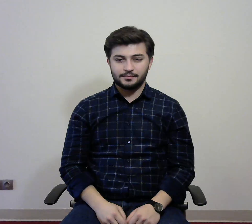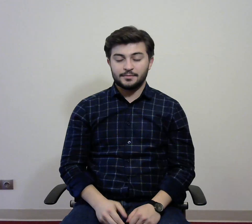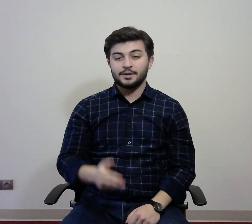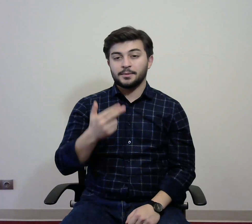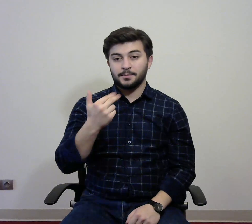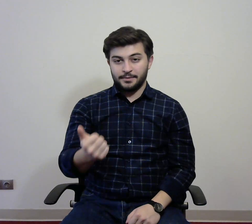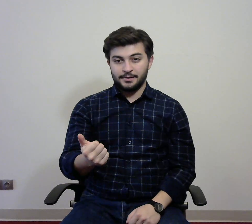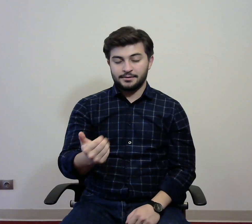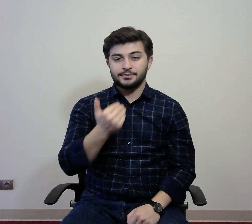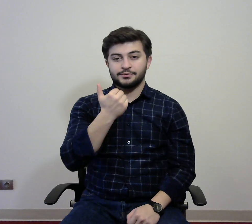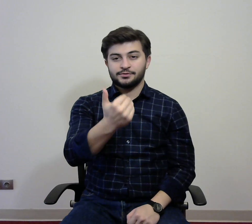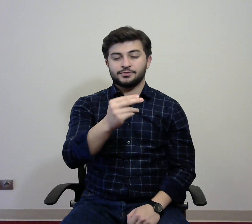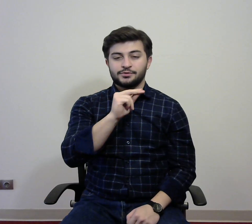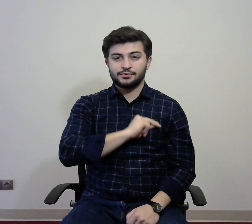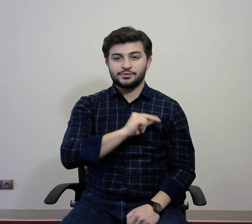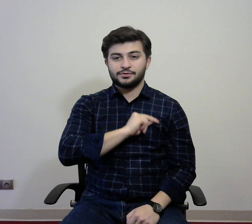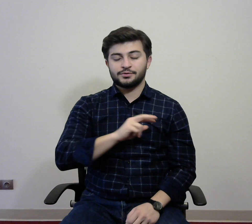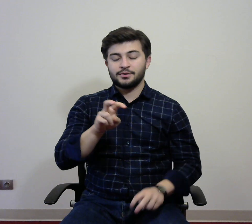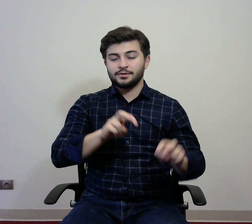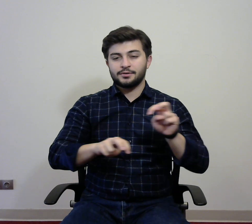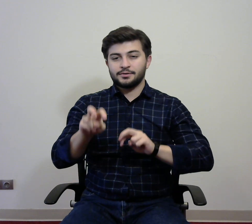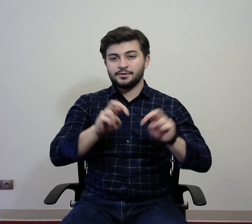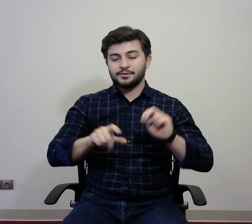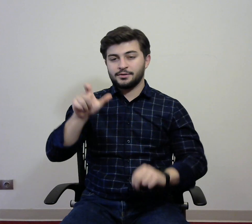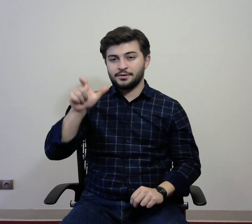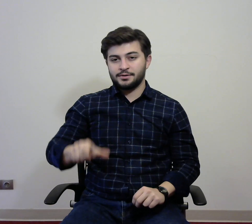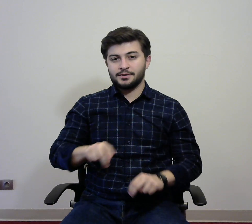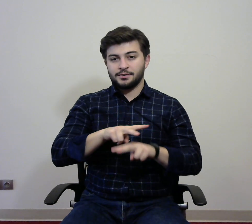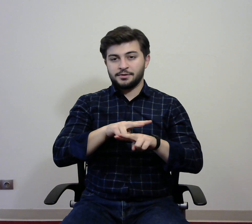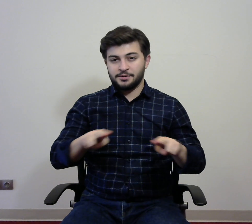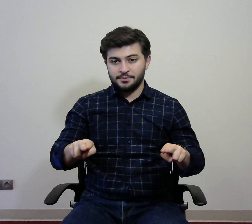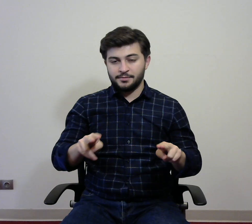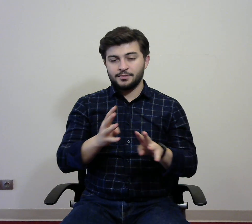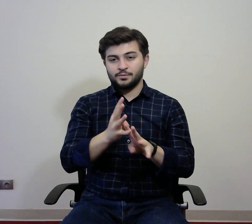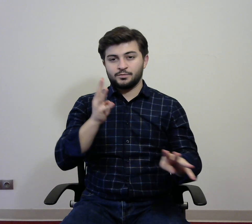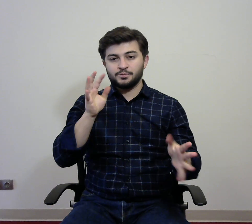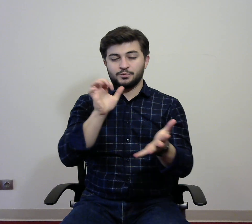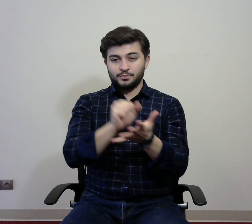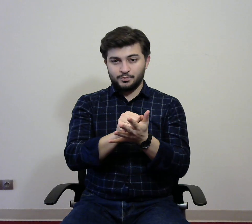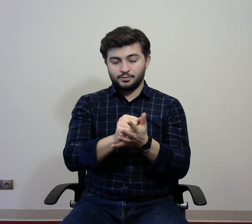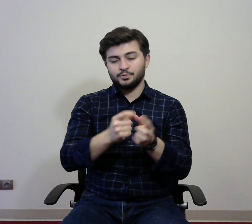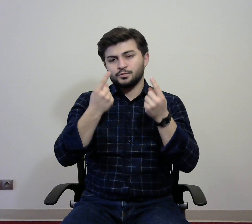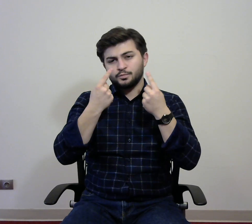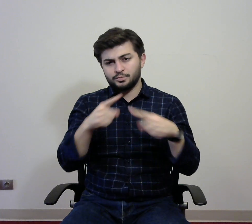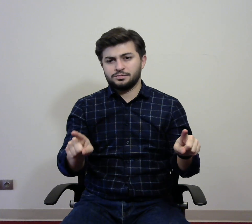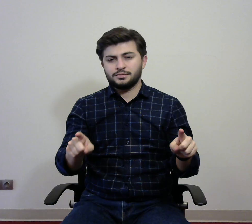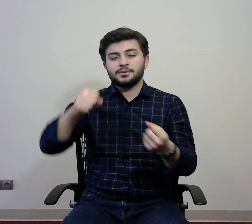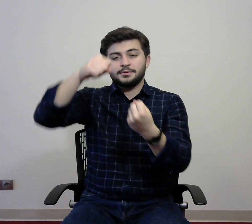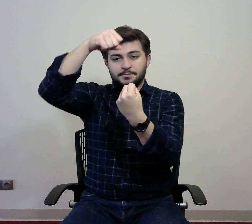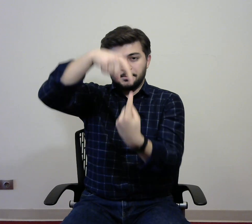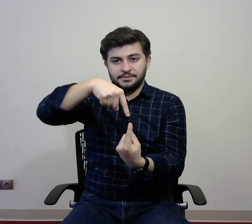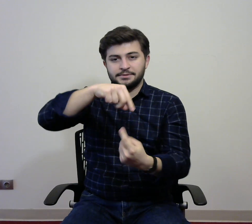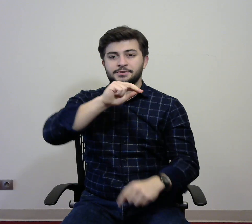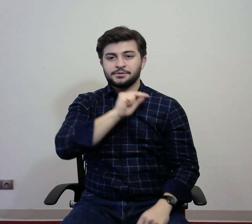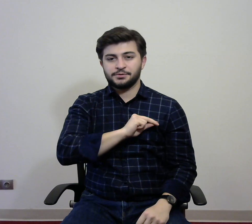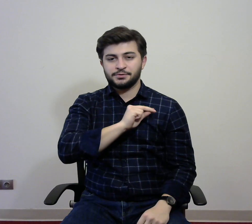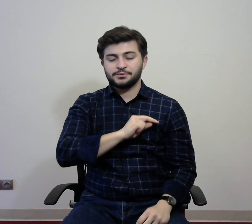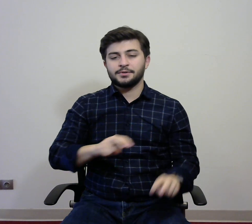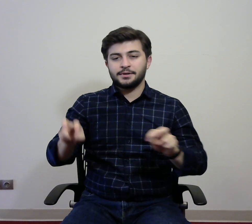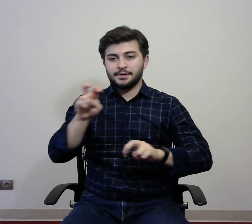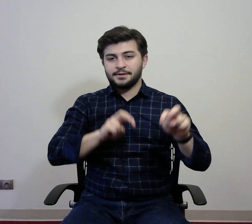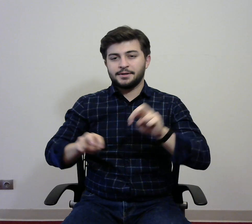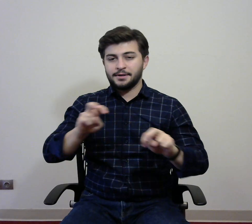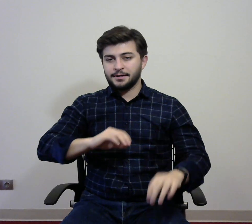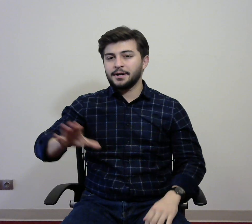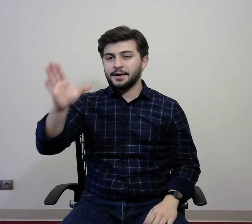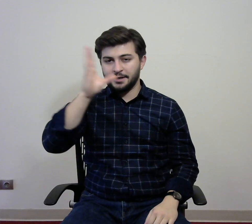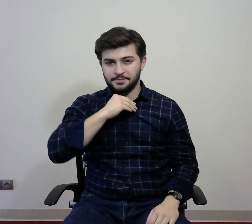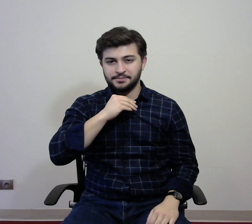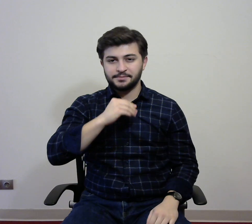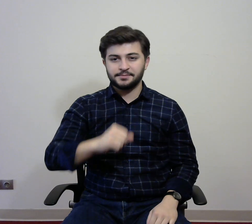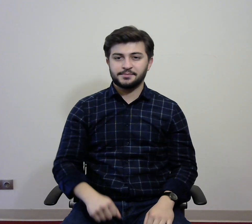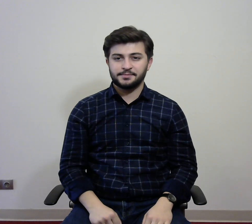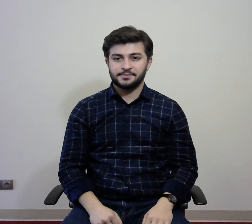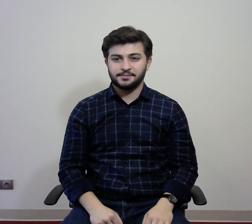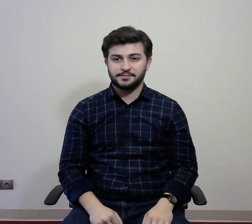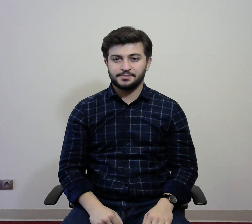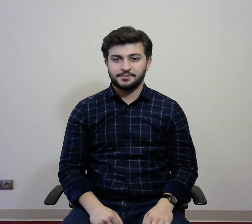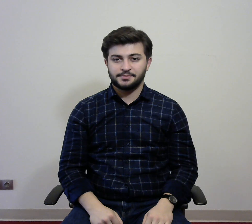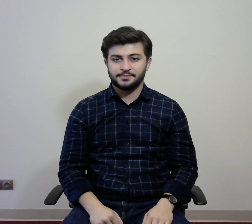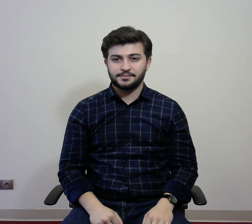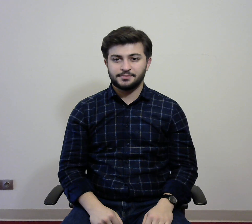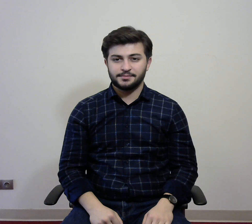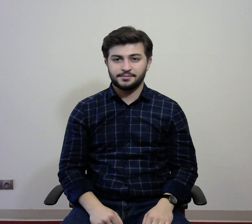Bəli, siz İş axtaran şəxs kimi növbə tutub başqa uyğun işlər axtara bilərsiniz